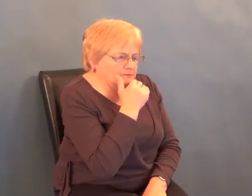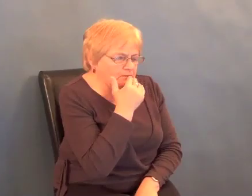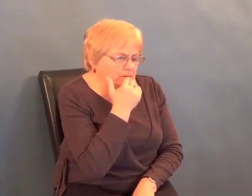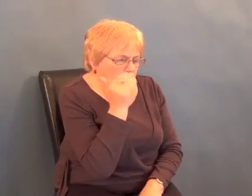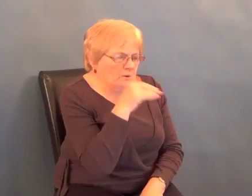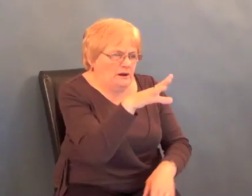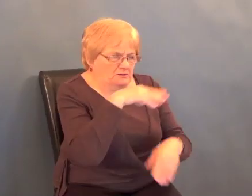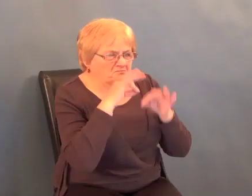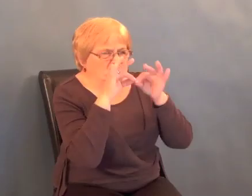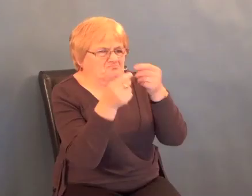Razem, mogę Cię zaprowadzić, zapłacić.